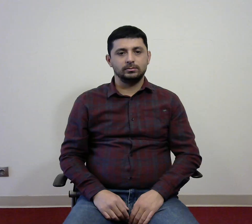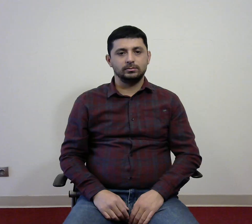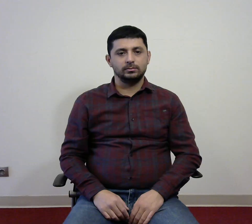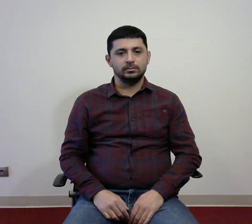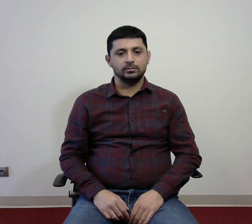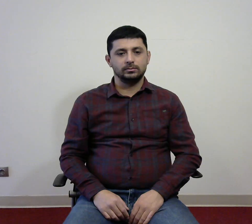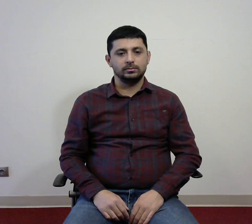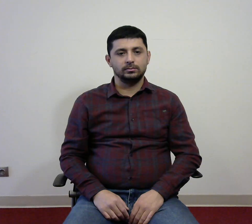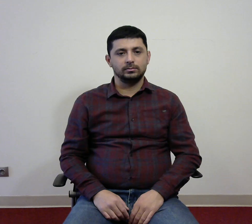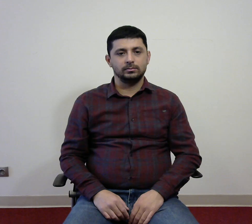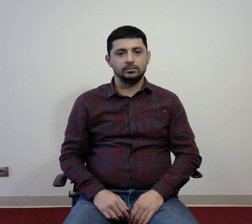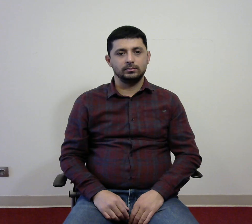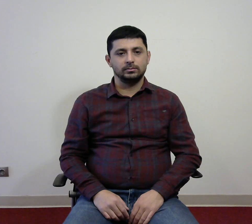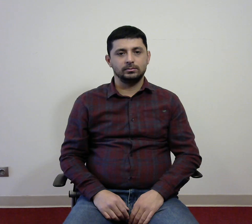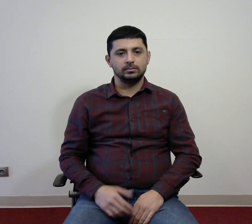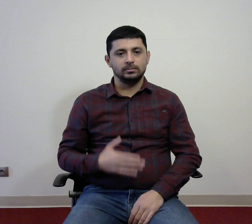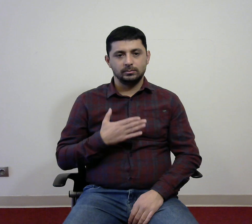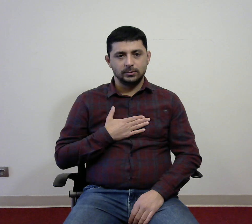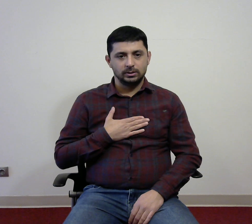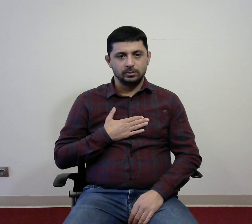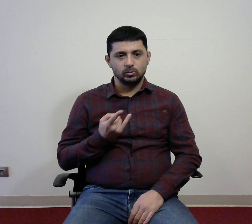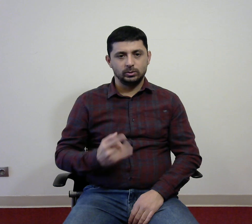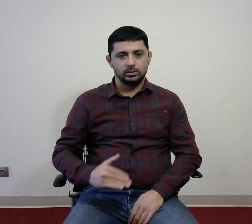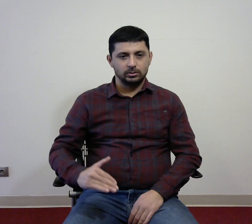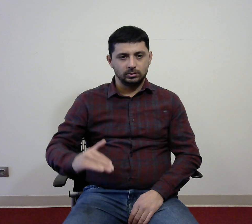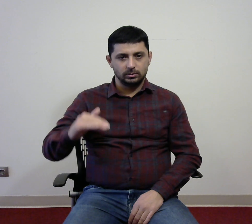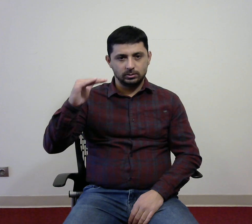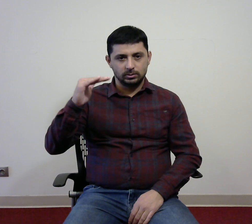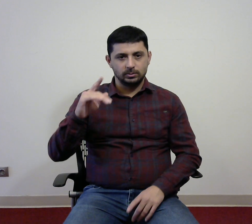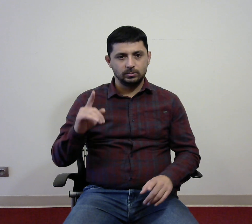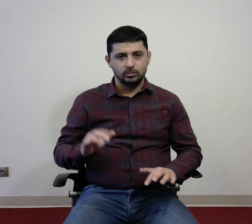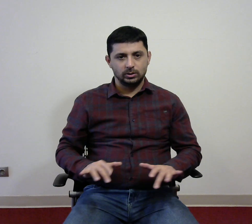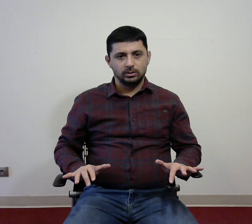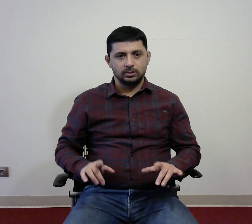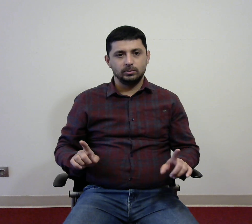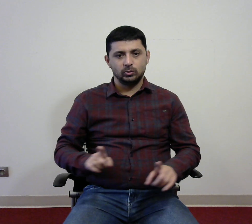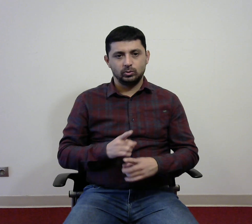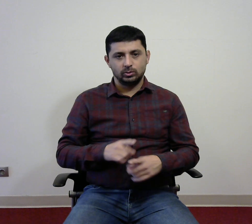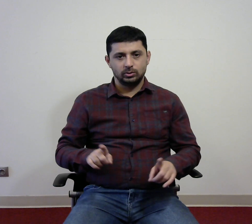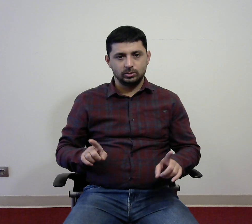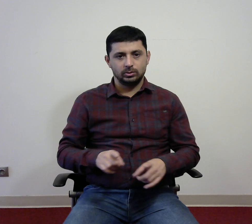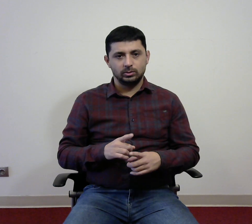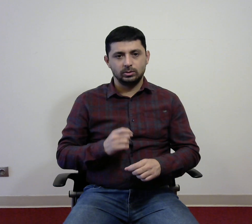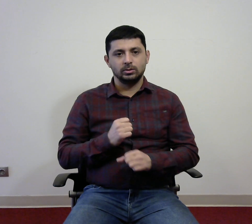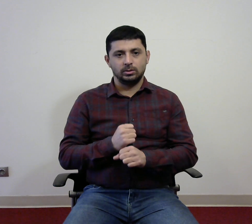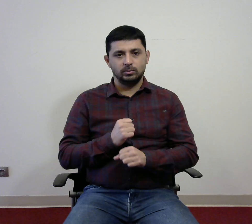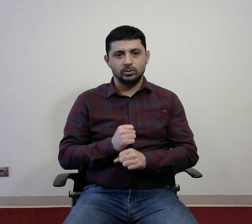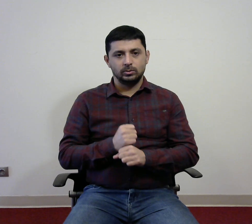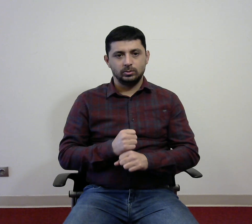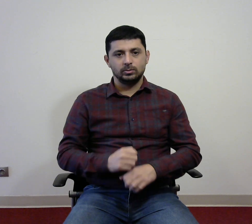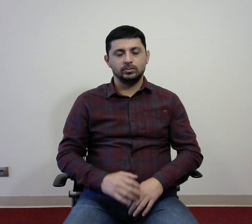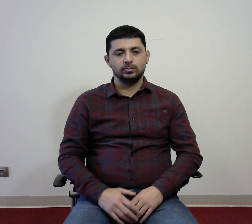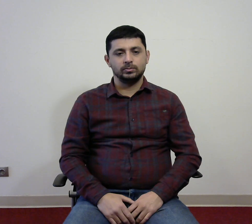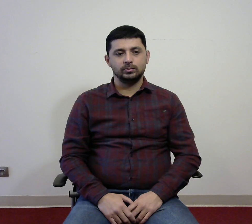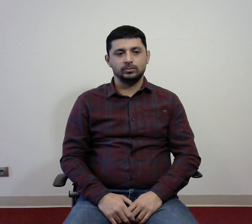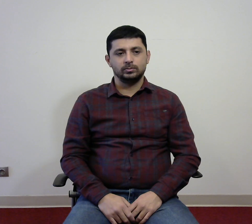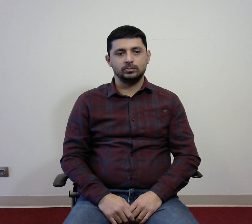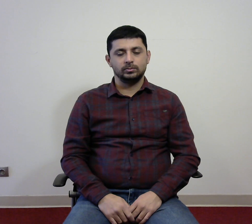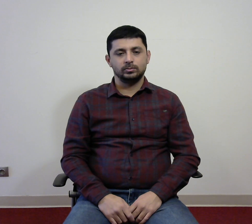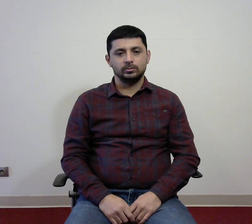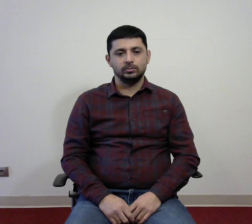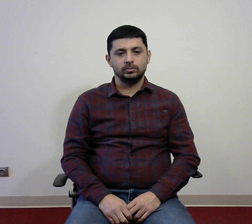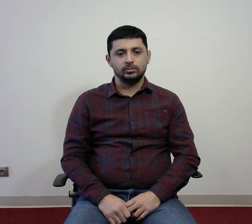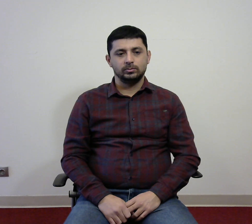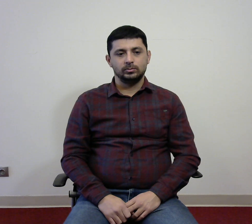Mən uşaq vaxtından pianoda ifa edirəm